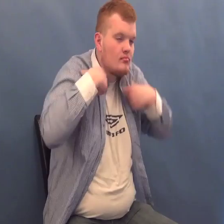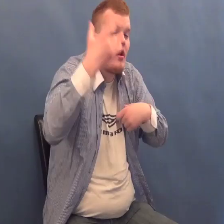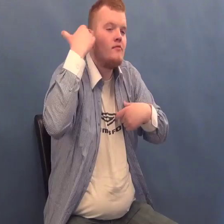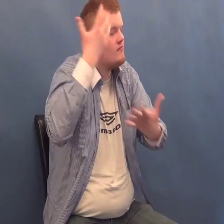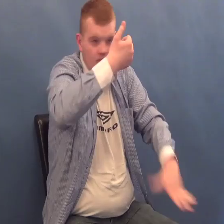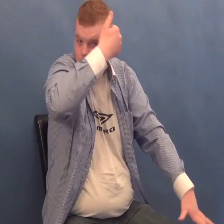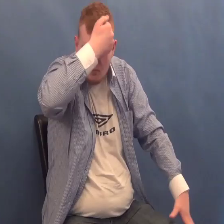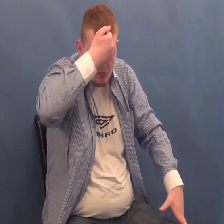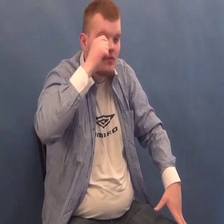W plecaku są tafle szkła.